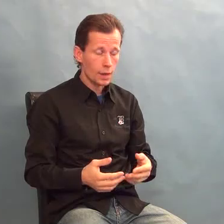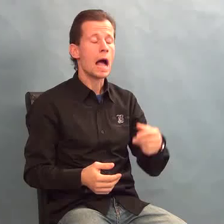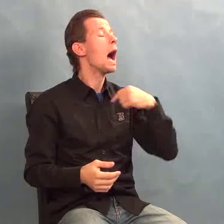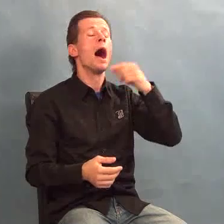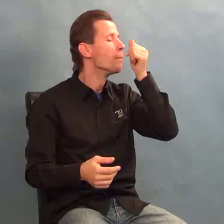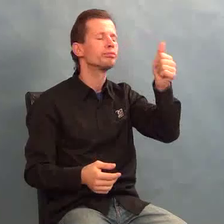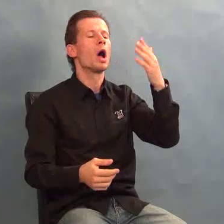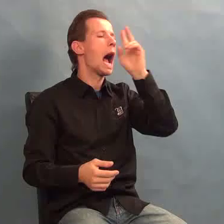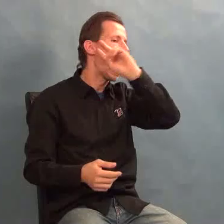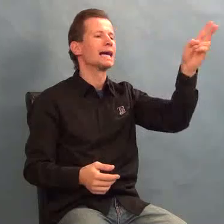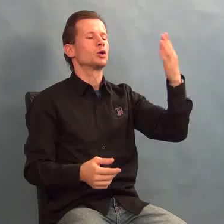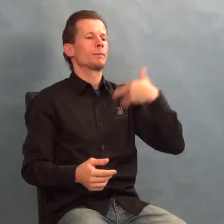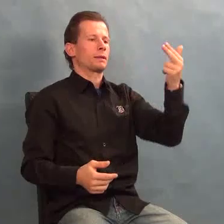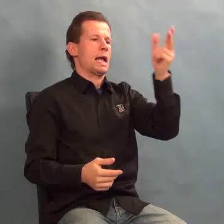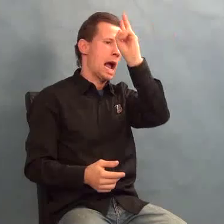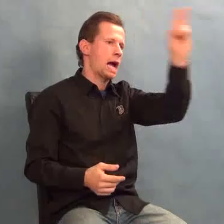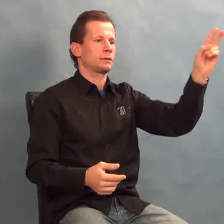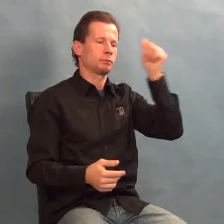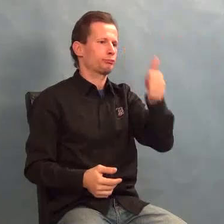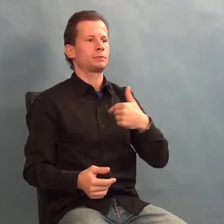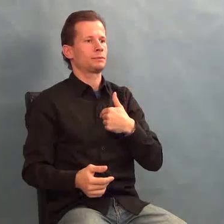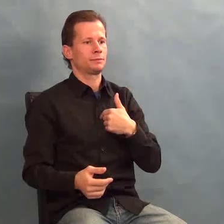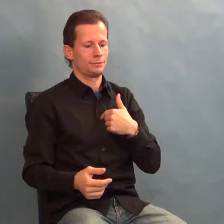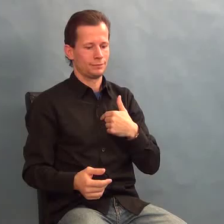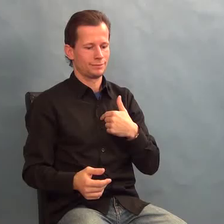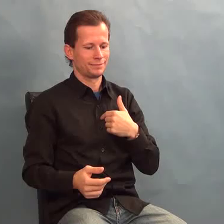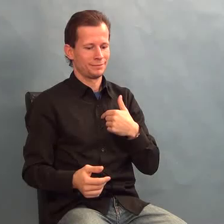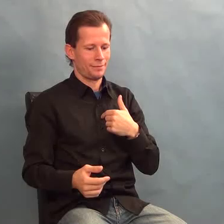Nie mogę w ogóle w każdą sobotę i niedzielę.